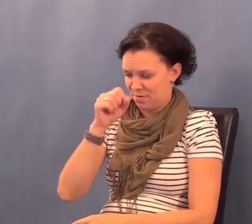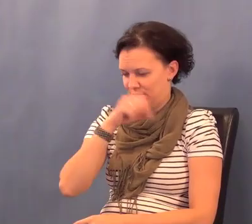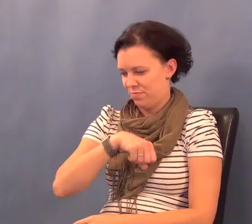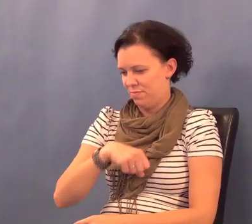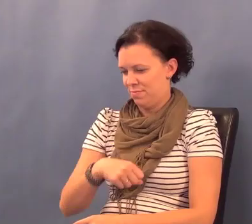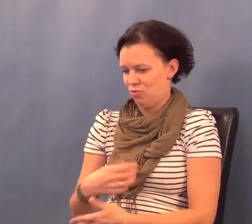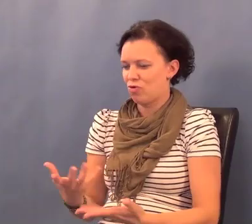Głupota.